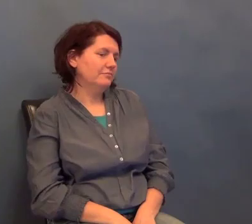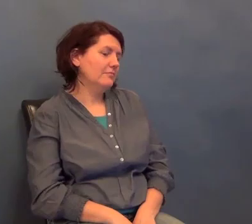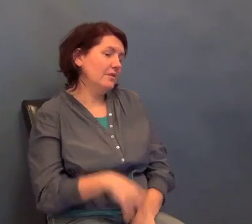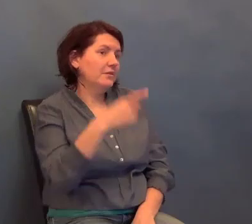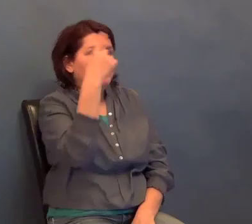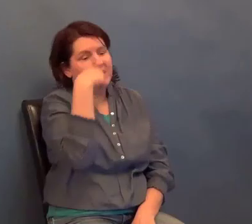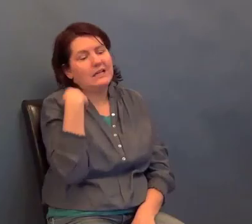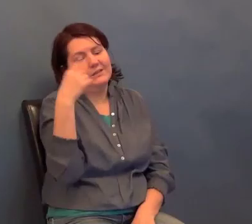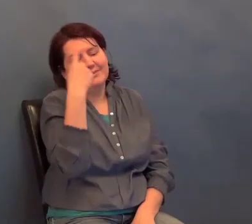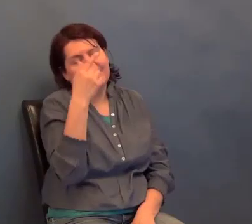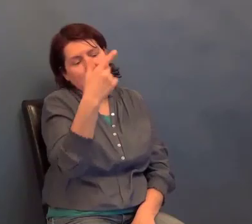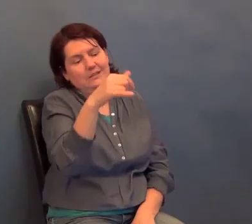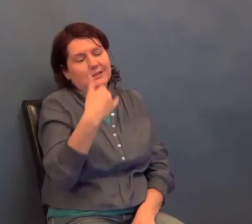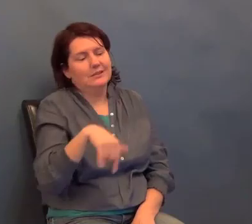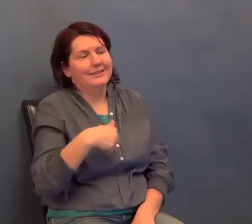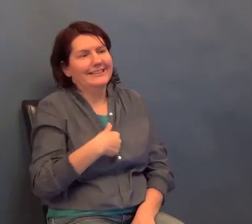Ty myślisz inaczej, ja myślę inaczej. Różnimy się.